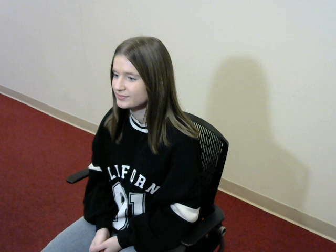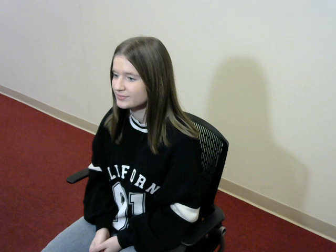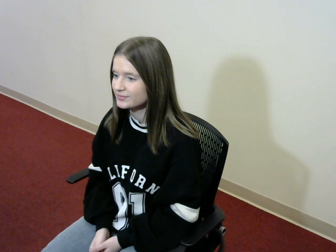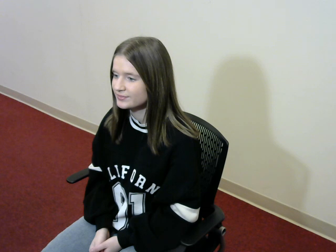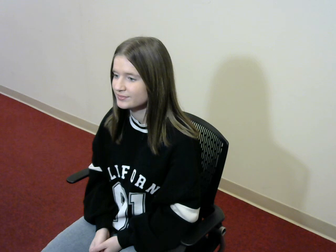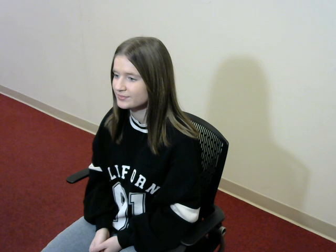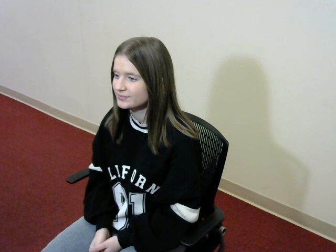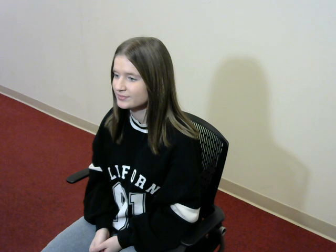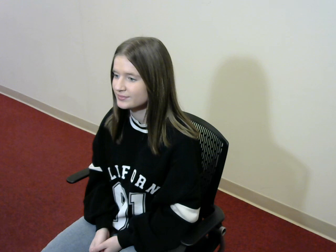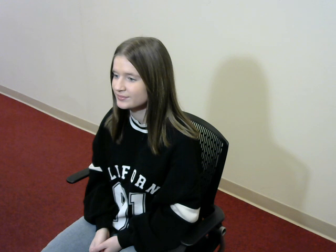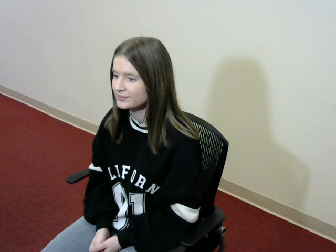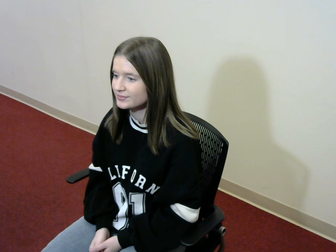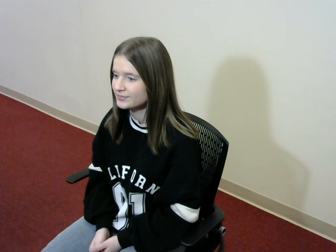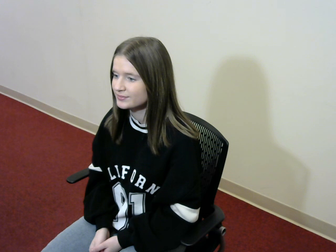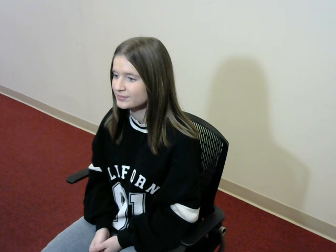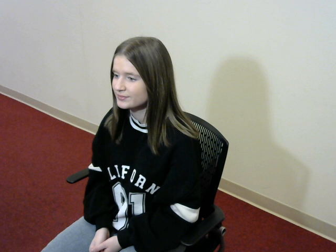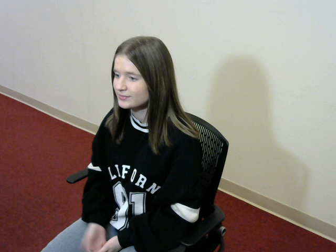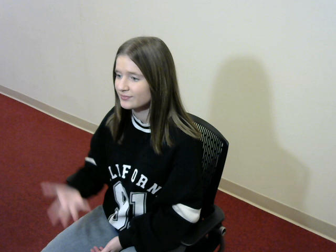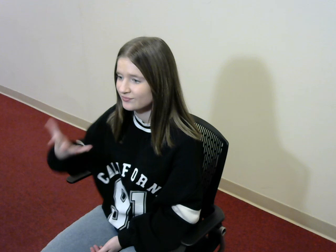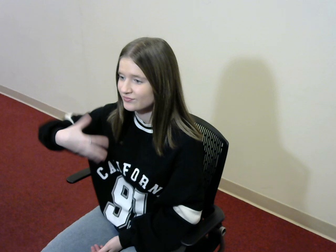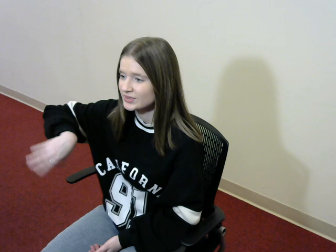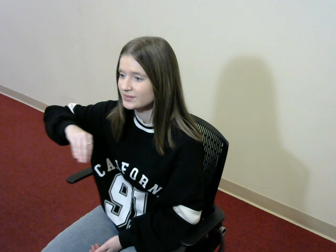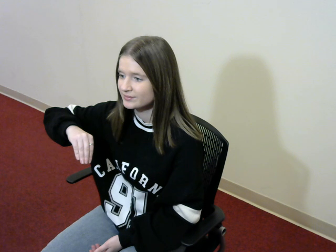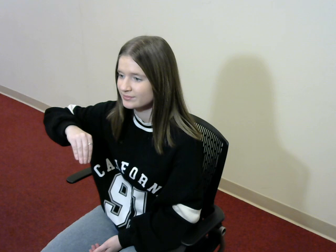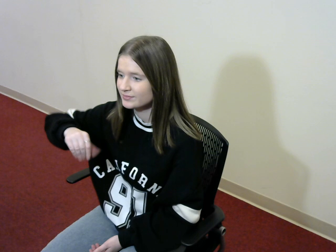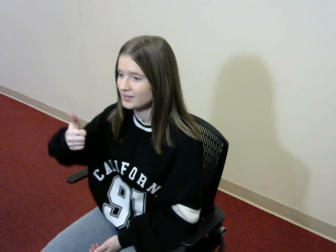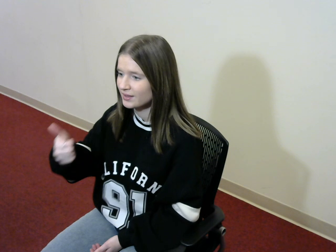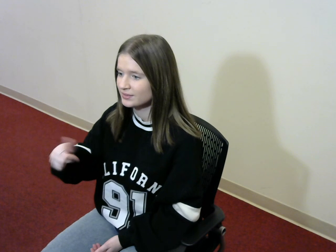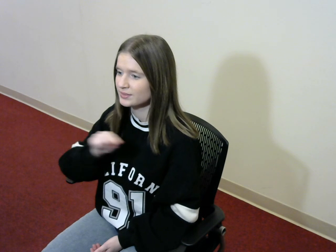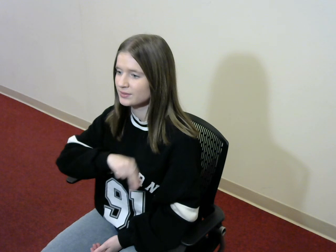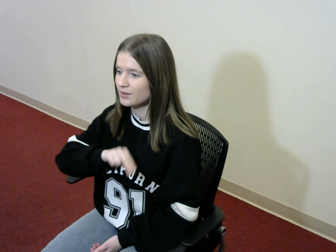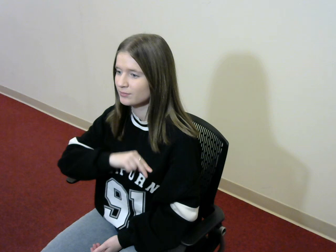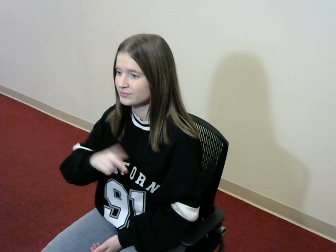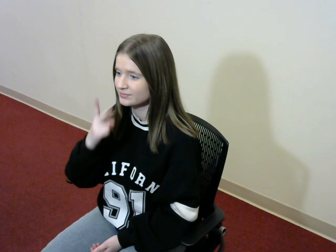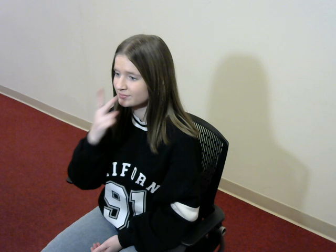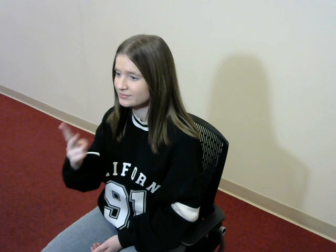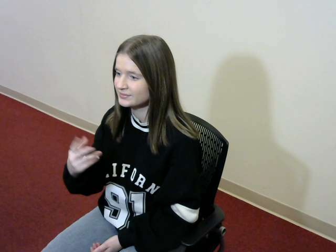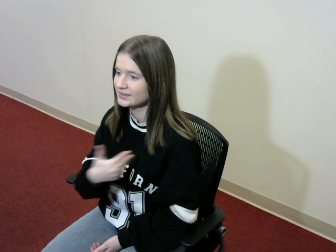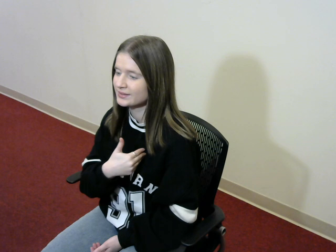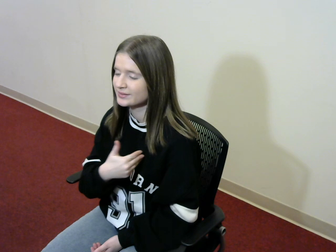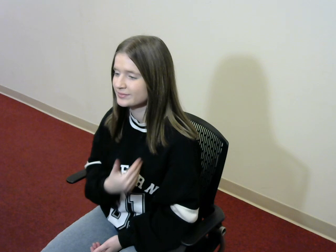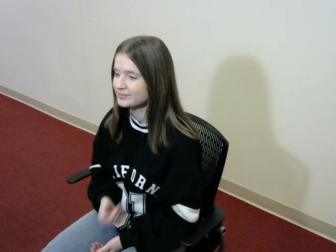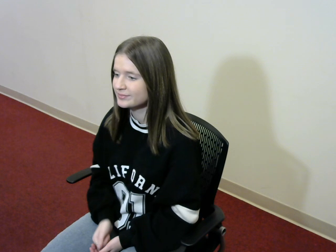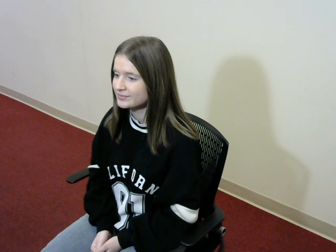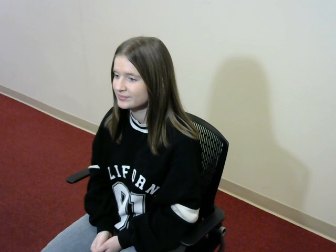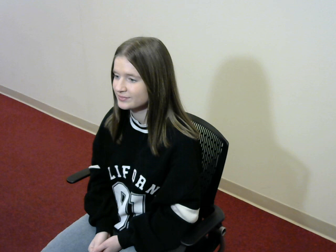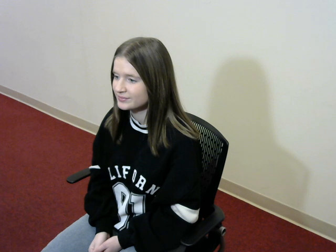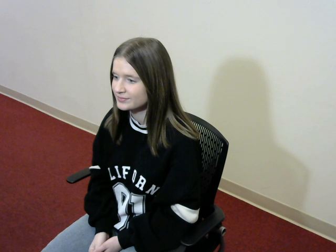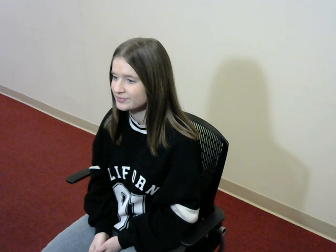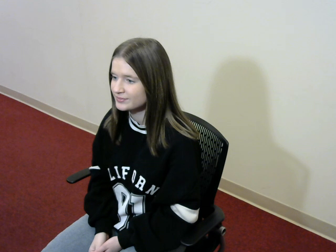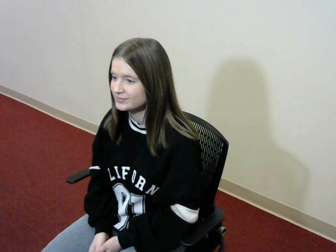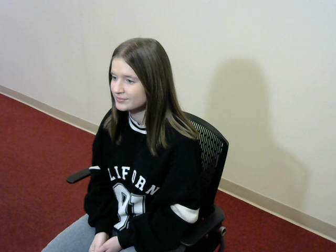Hamı yaxşı işlər görmək istəyir